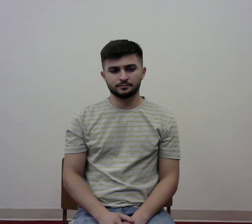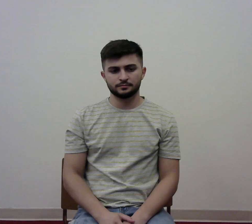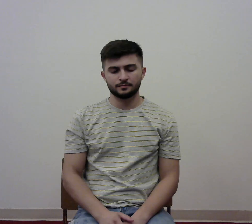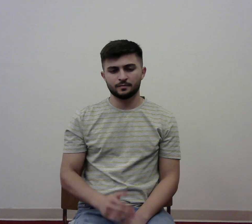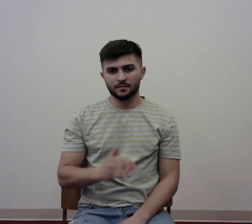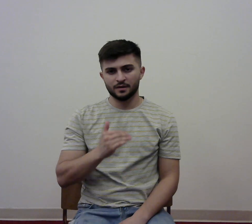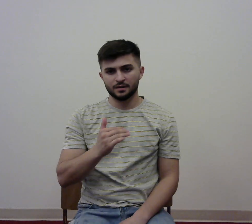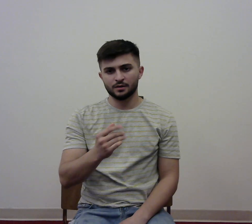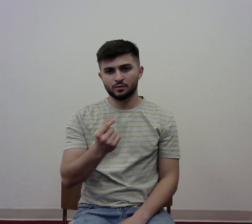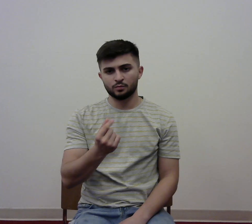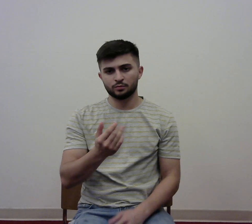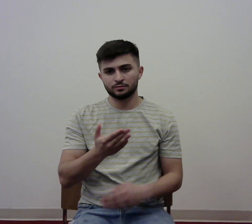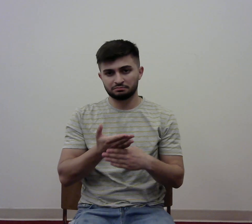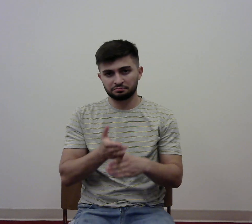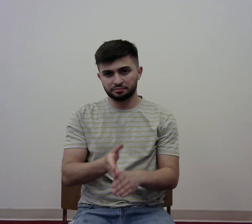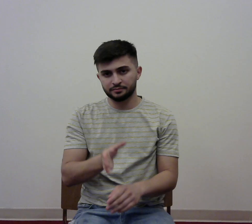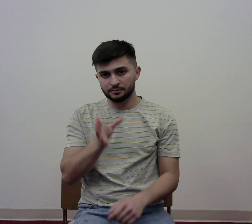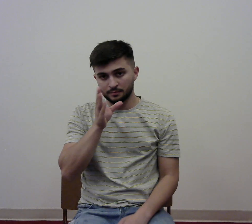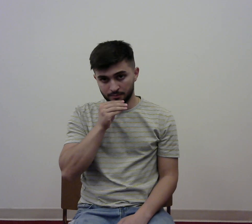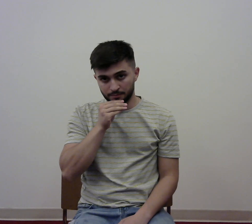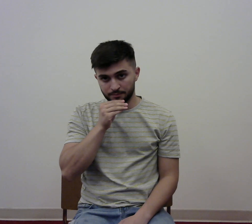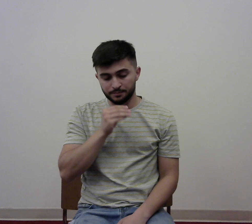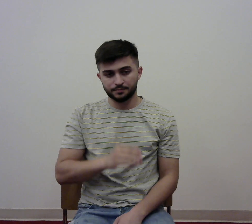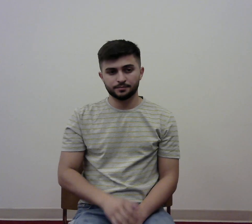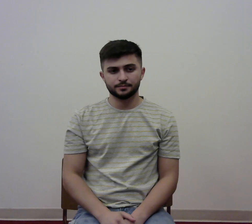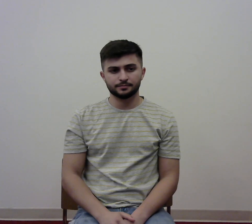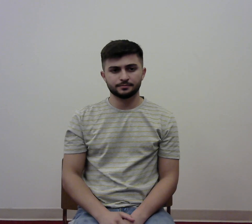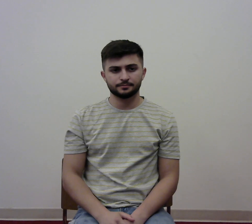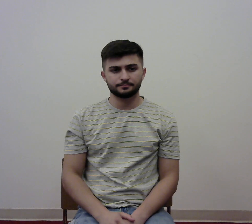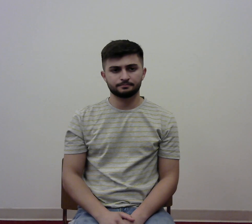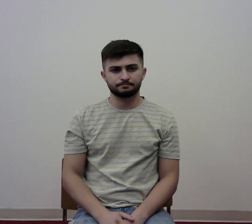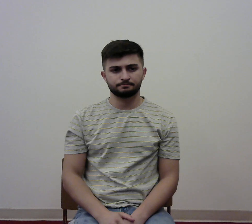Siz pulu xırdalaya bilərsinizmi?